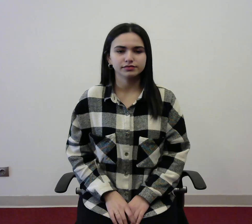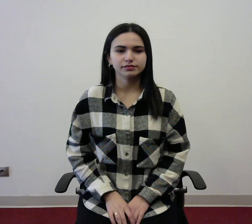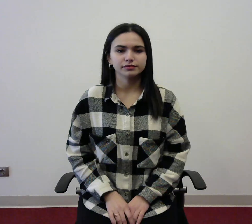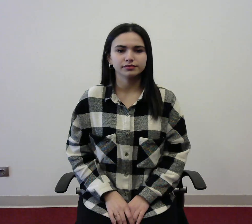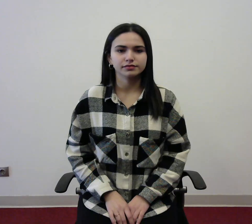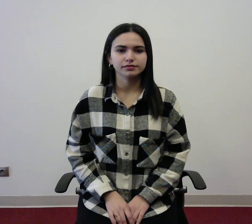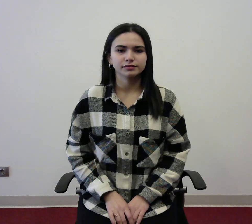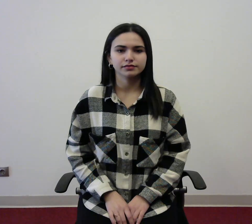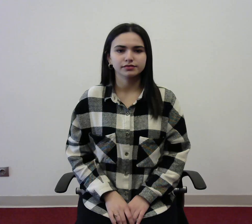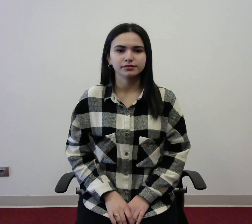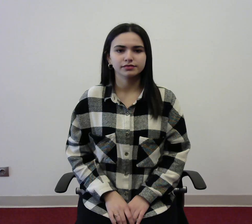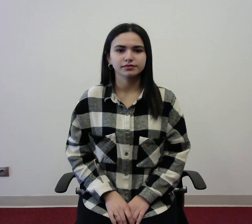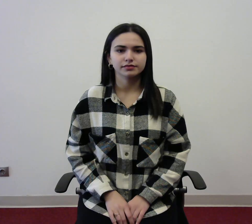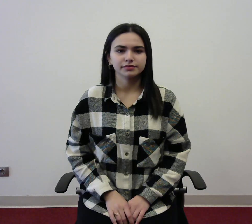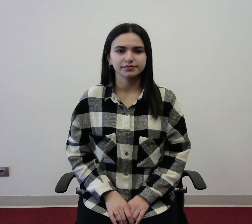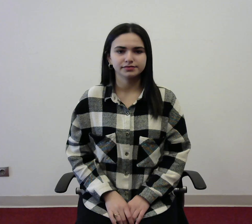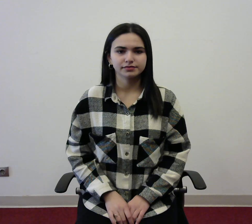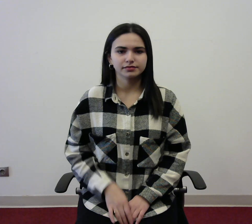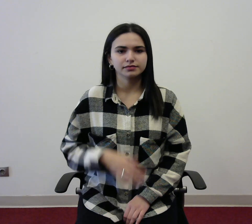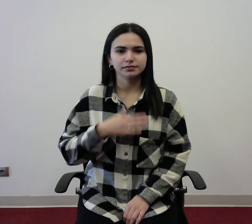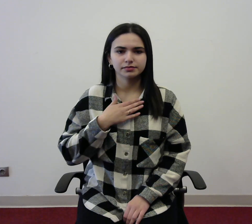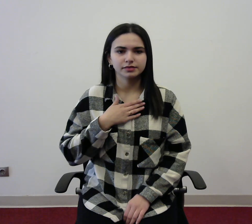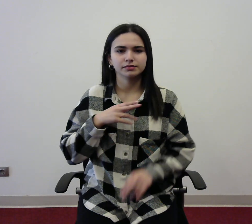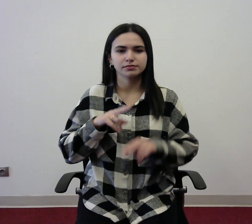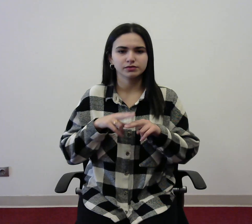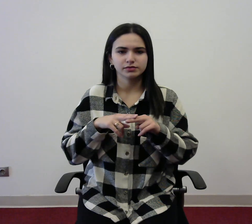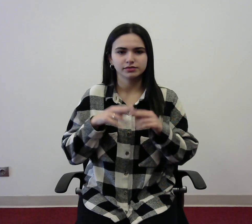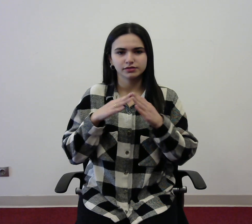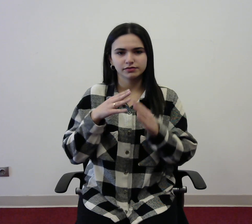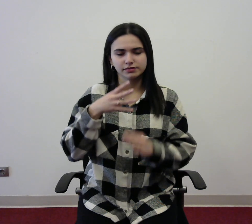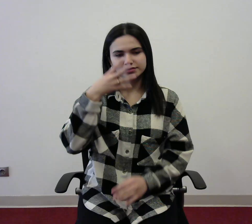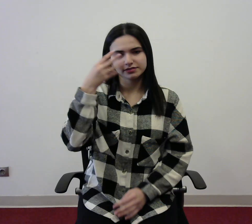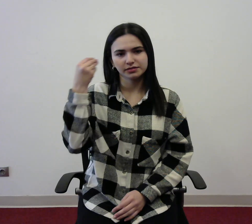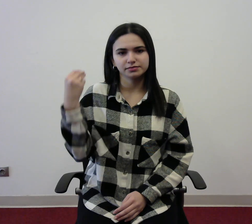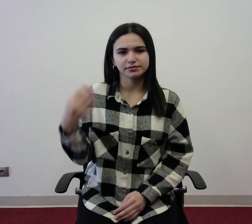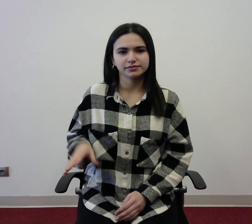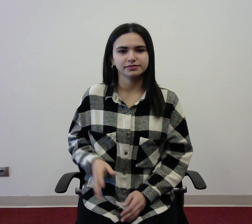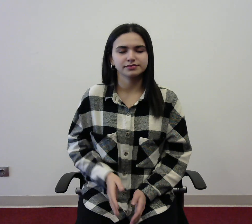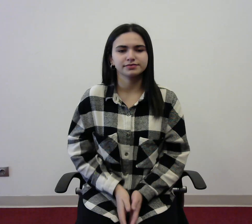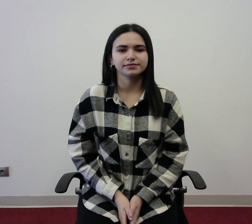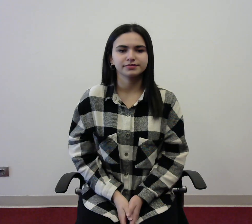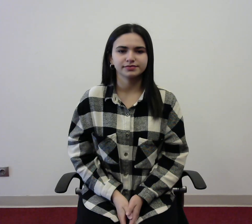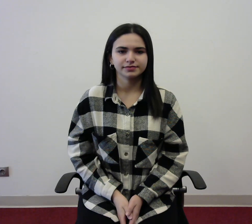Mən şəxsiyyət vəsiqəsini evdə unutmuşam